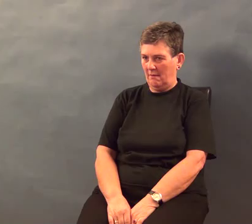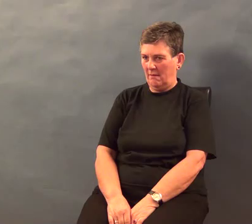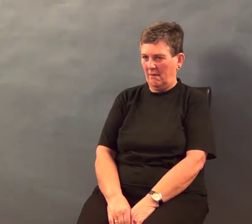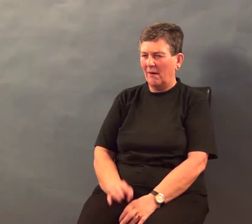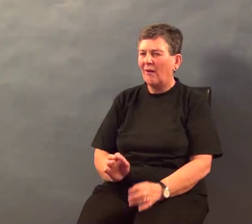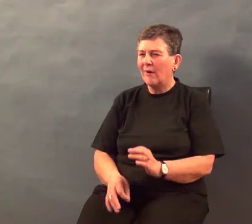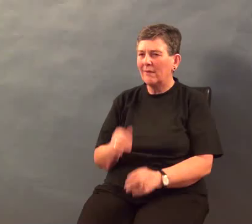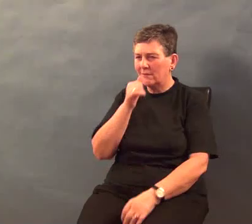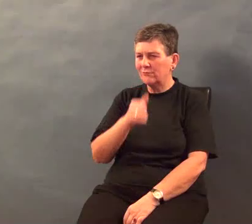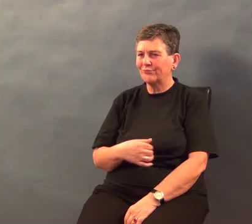Dokładnie nie potrafię opowiedzieć.